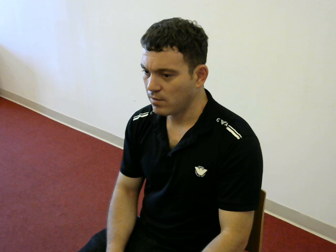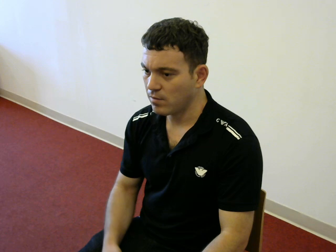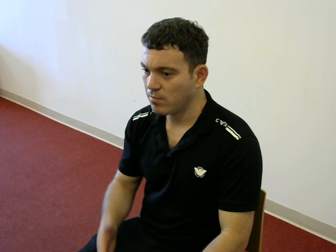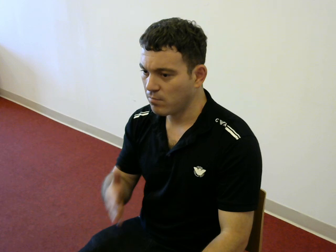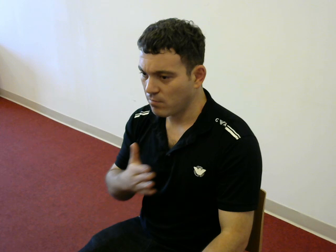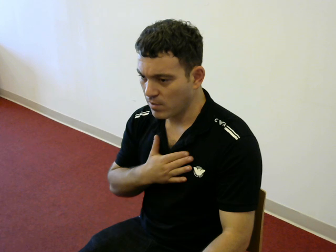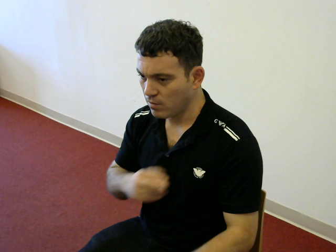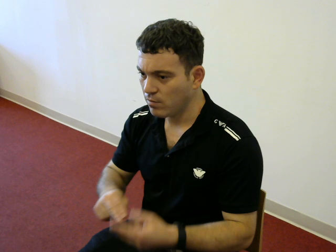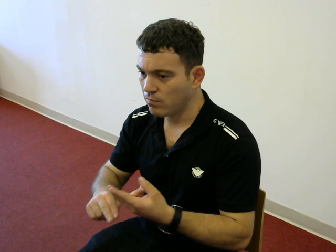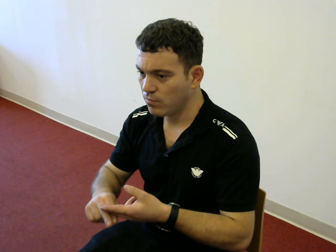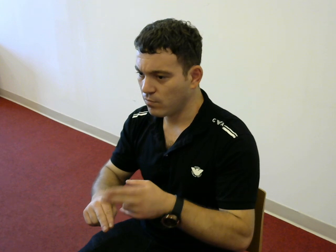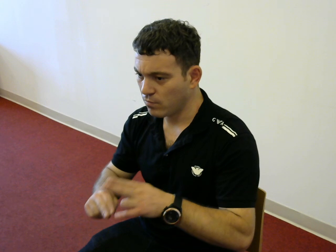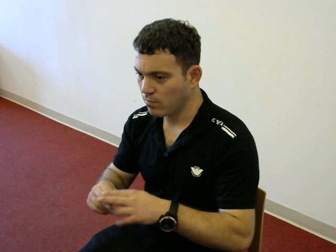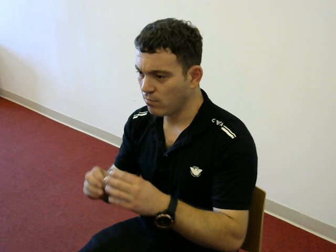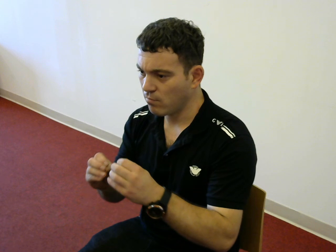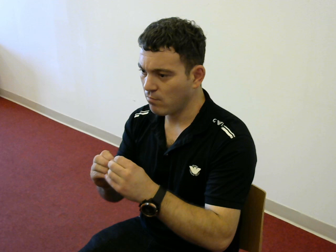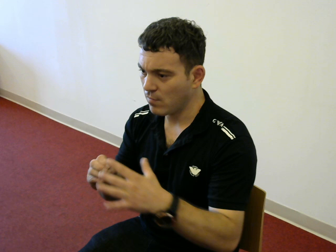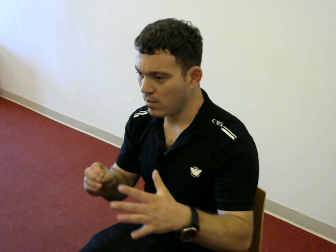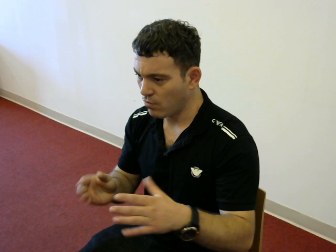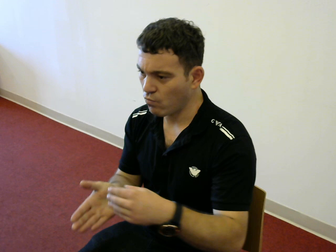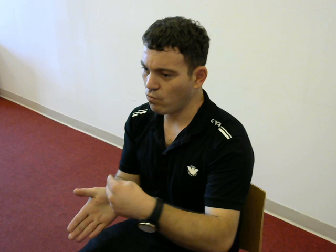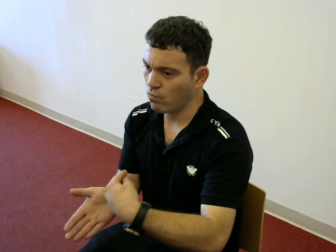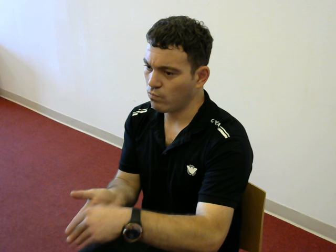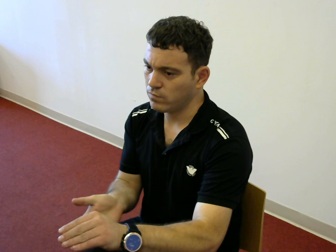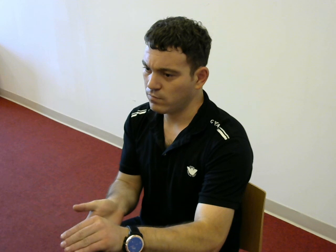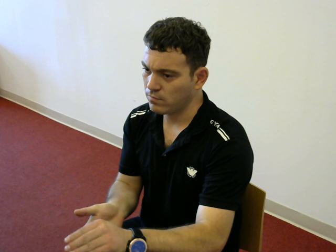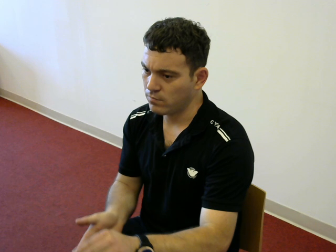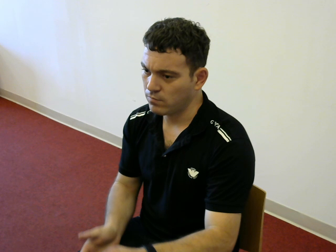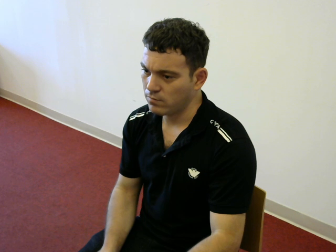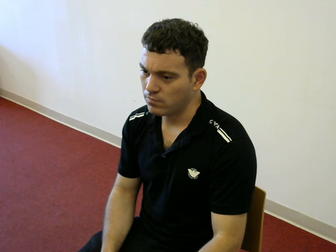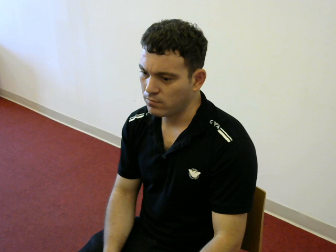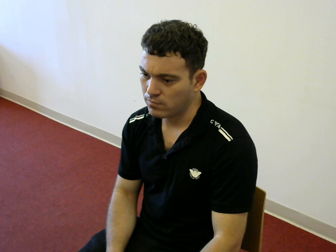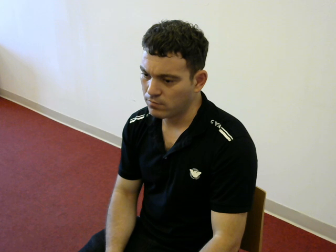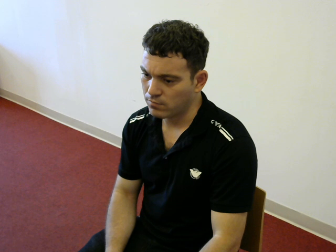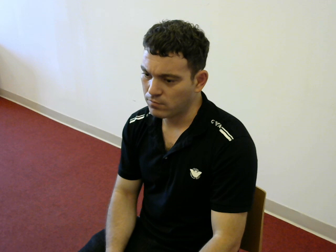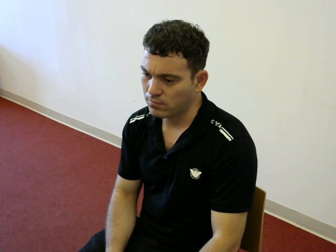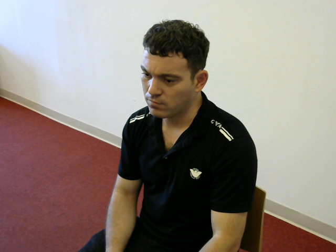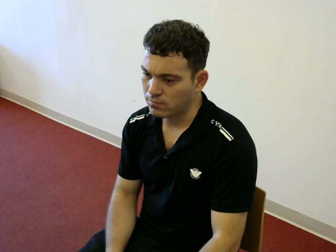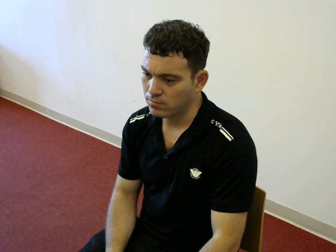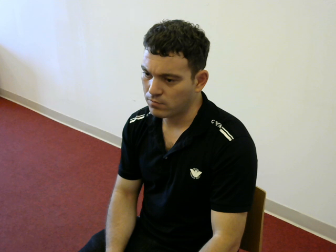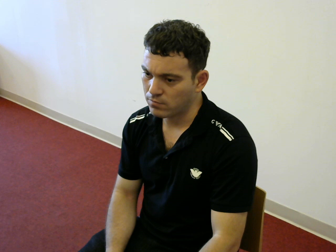Mən bunu 15 manata almışam